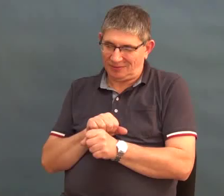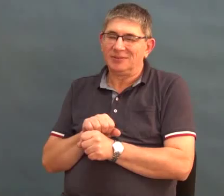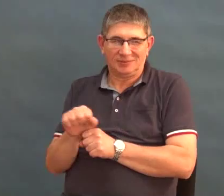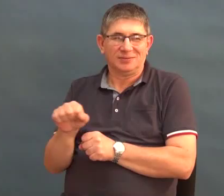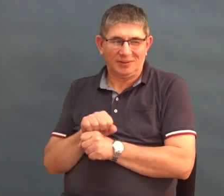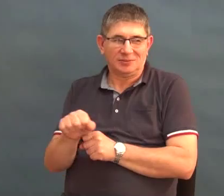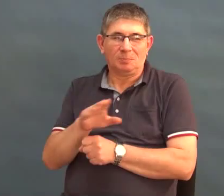Jest.